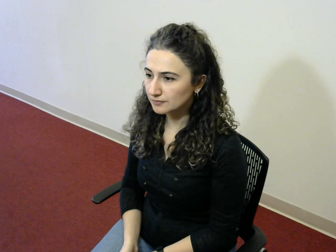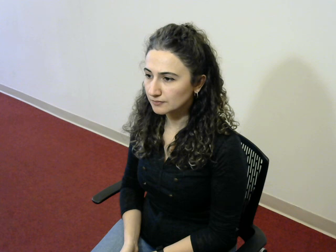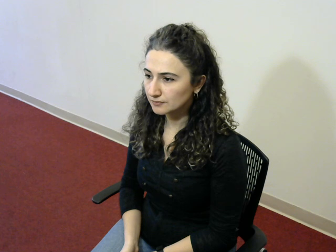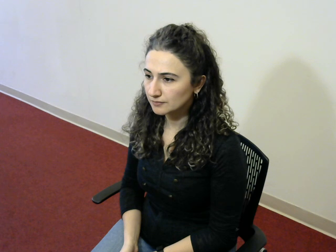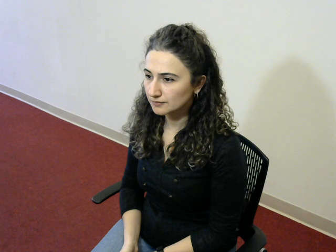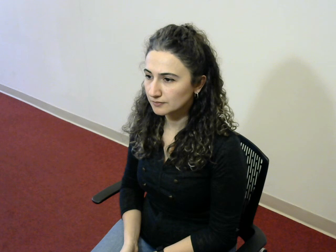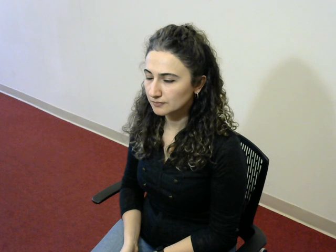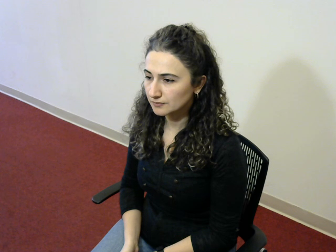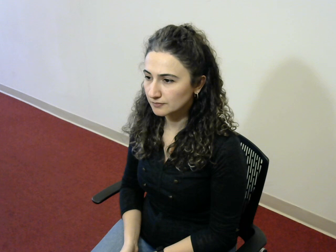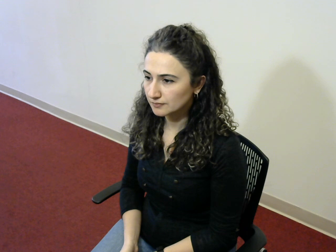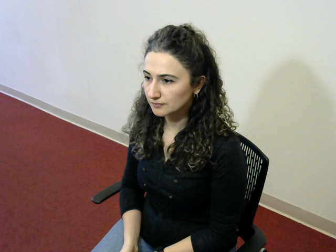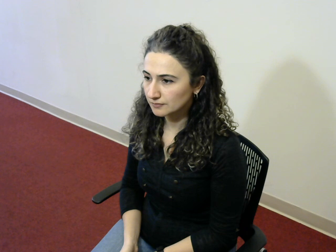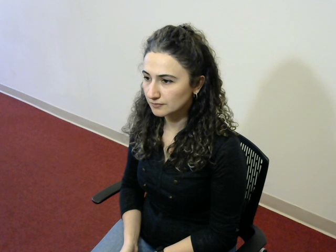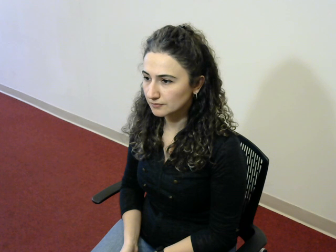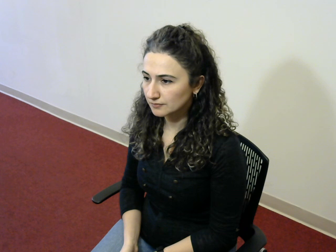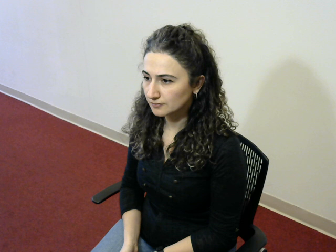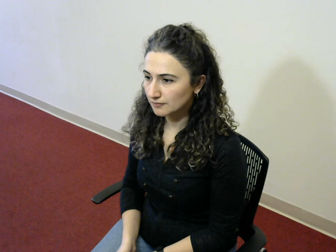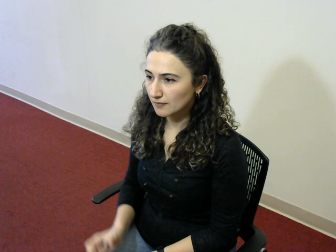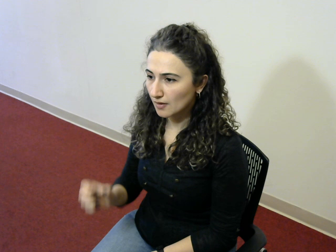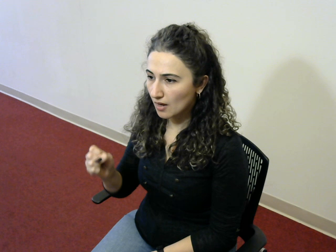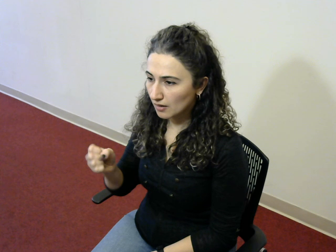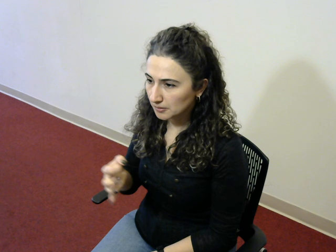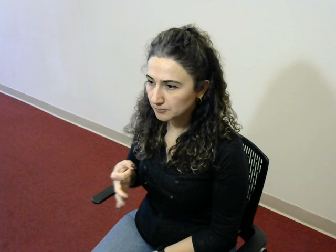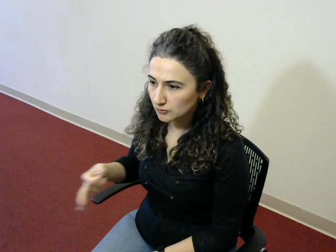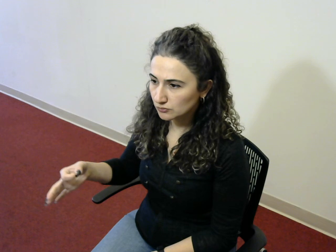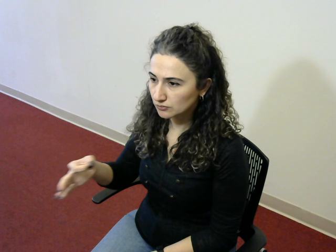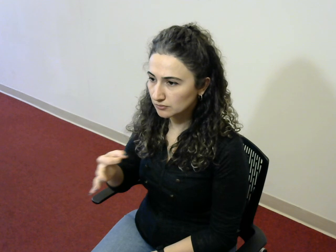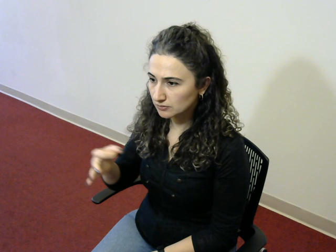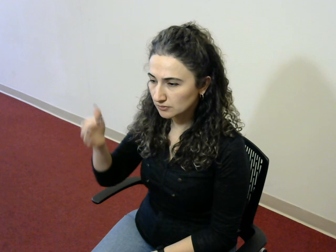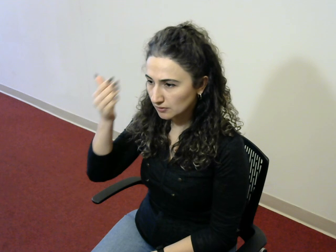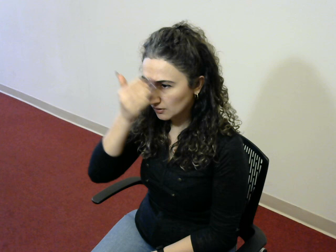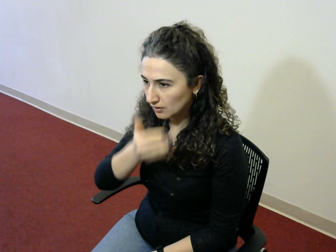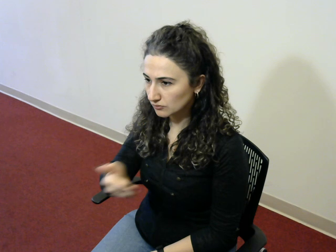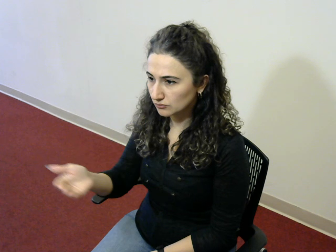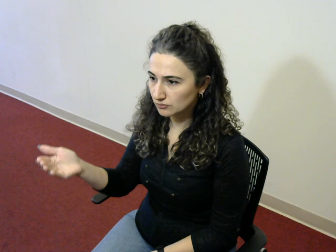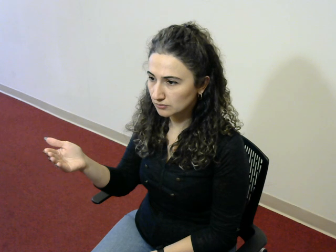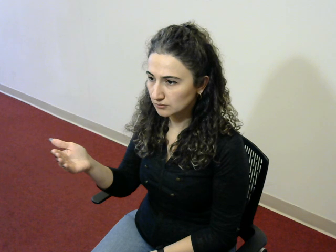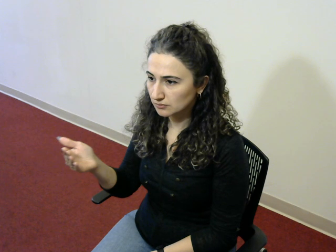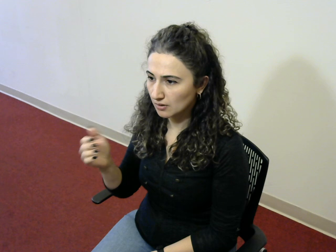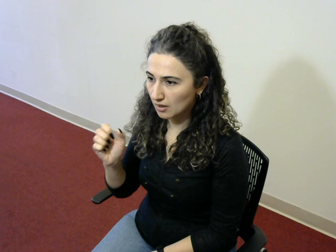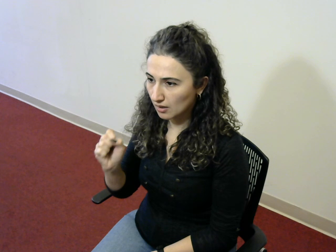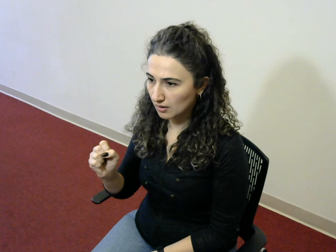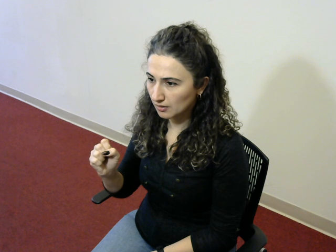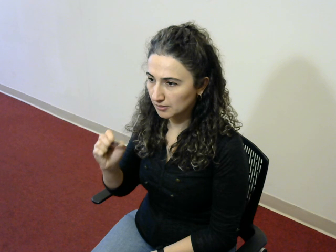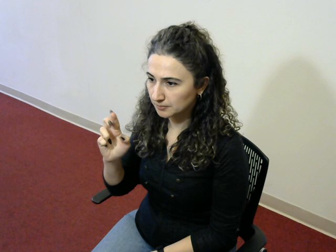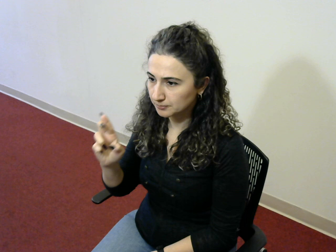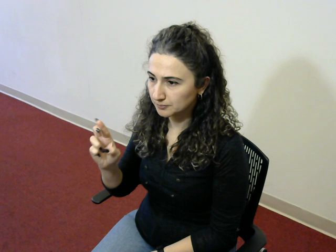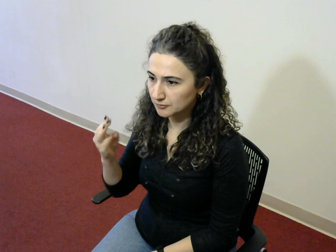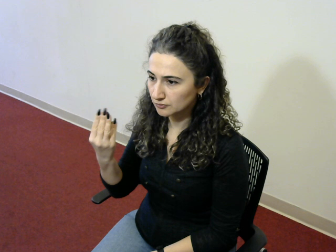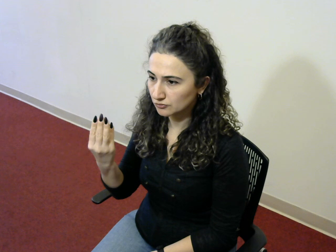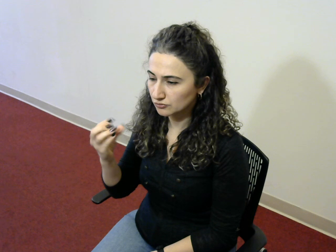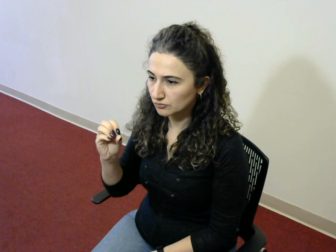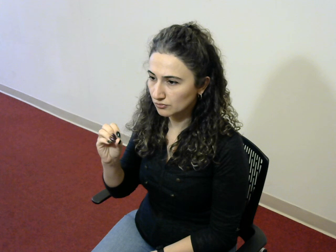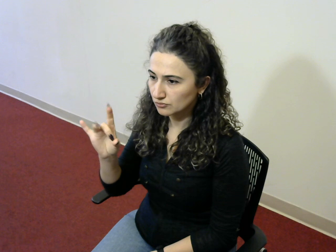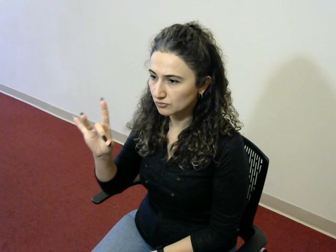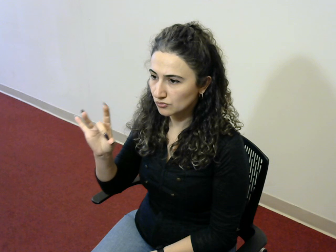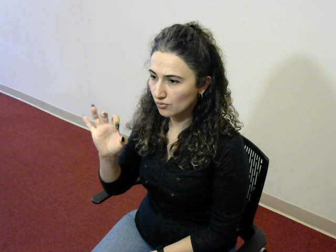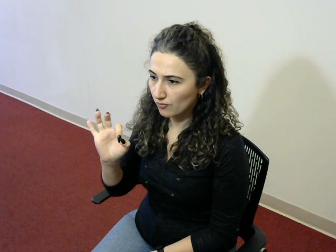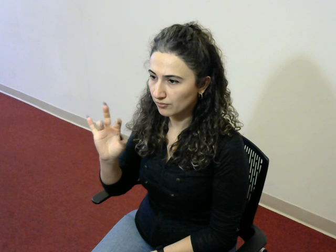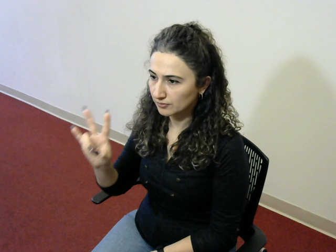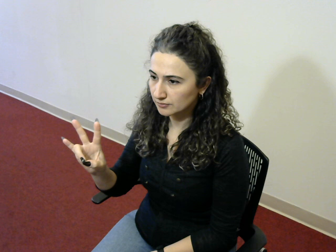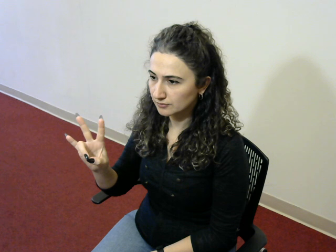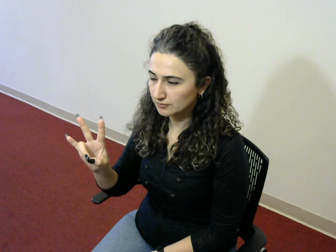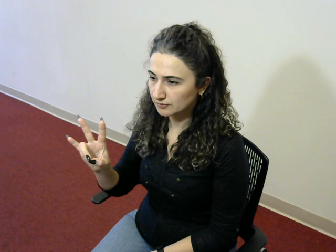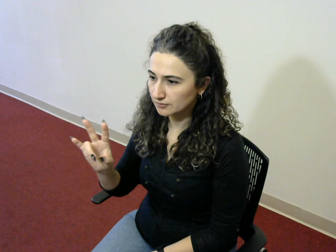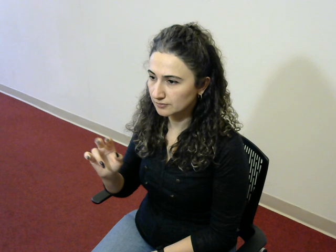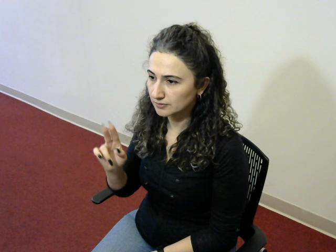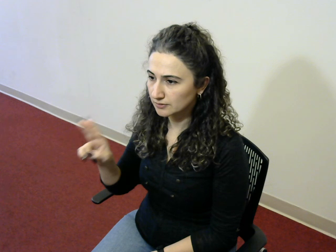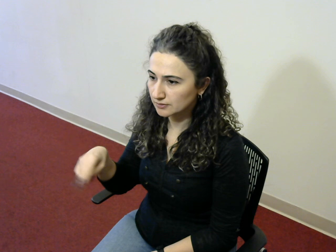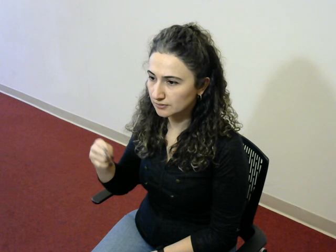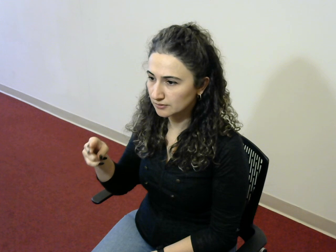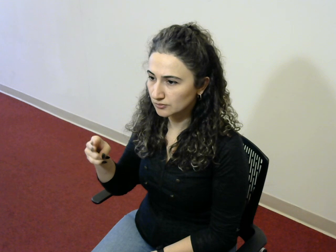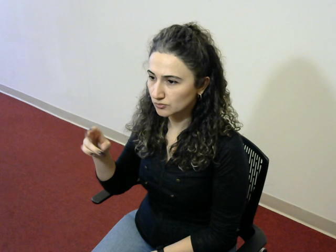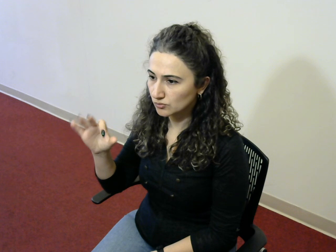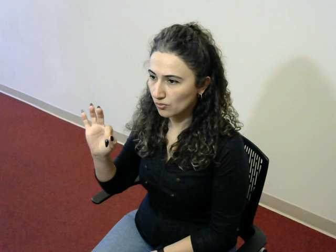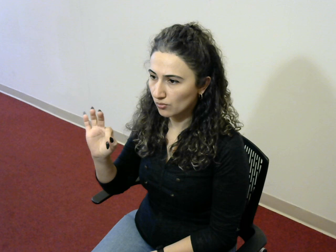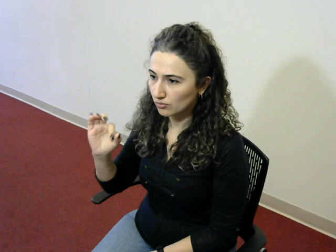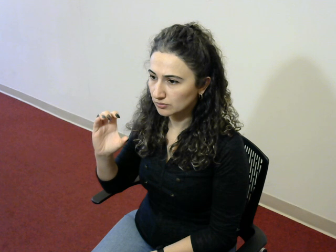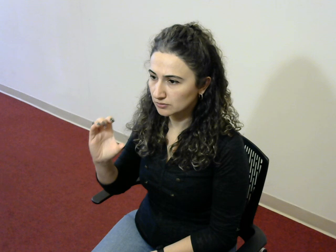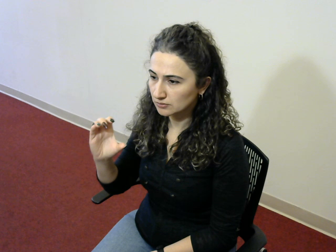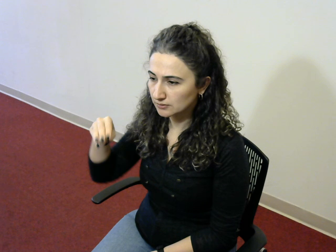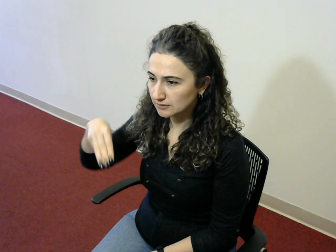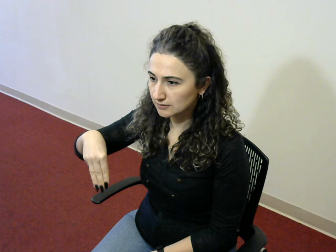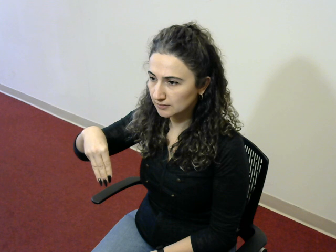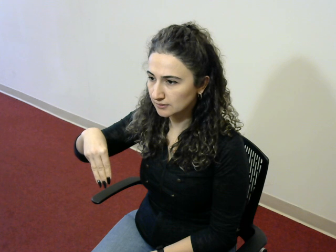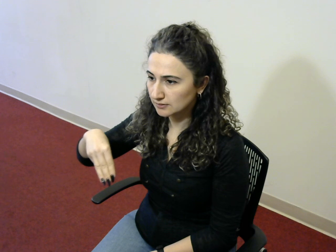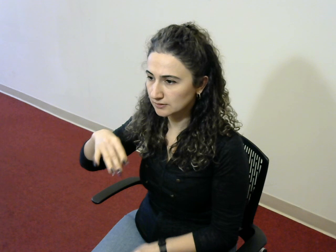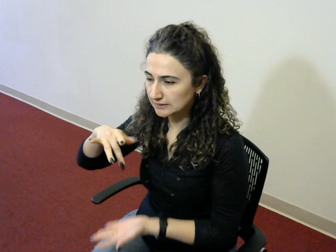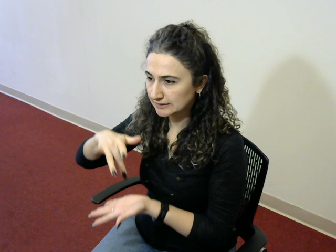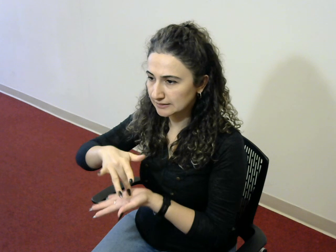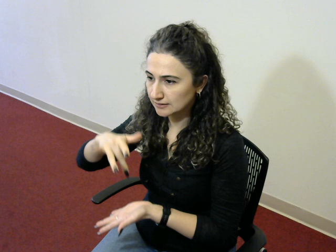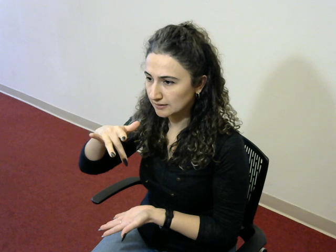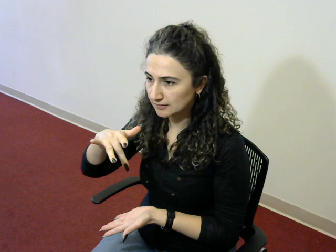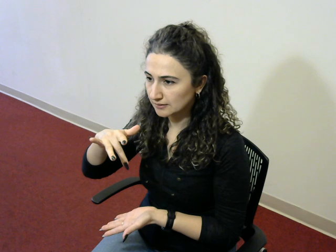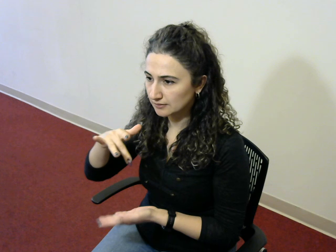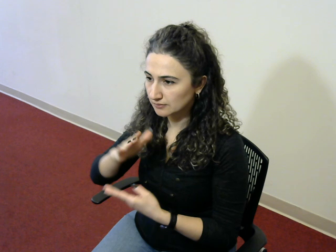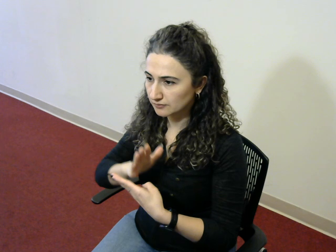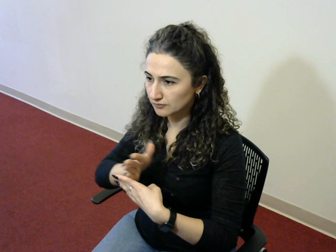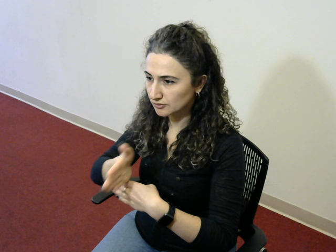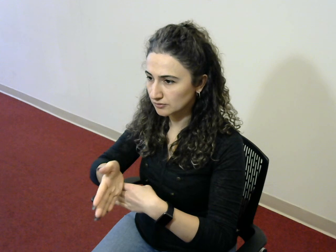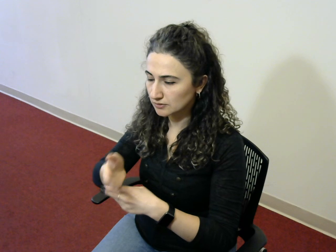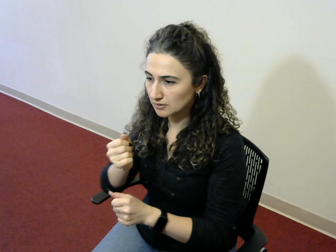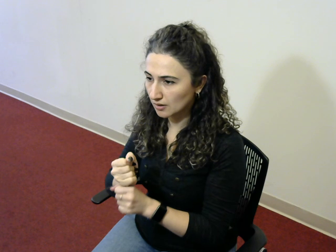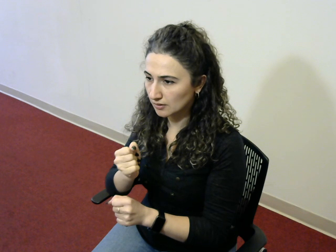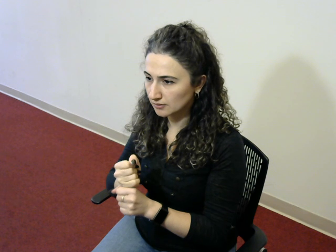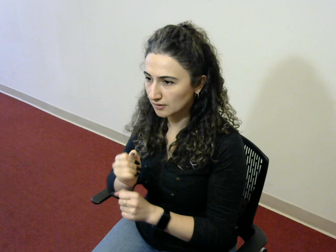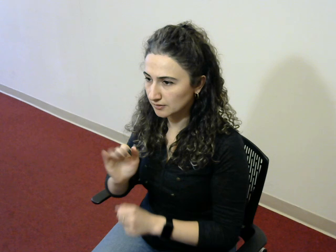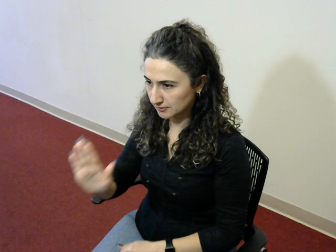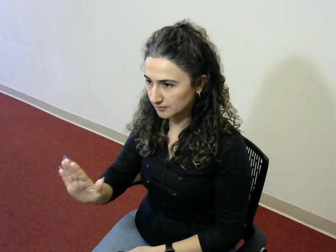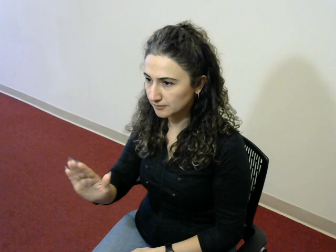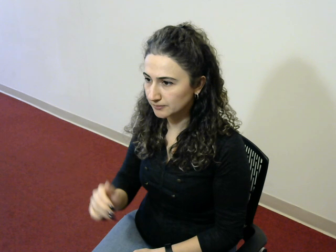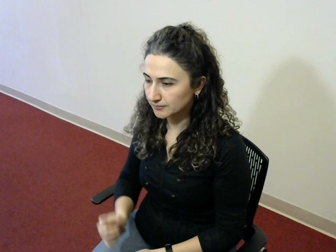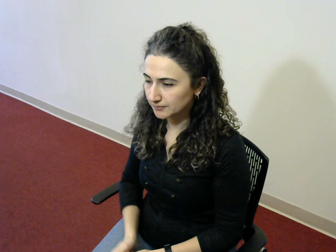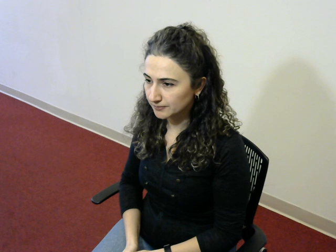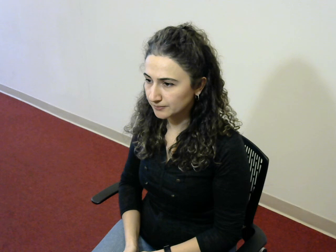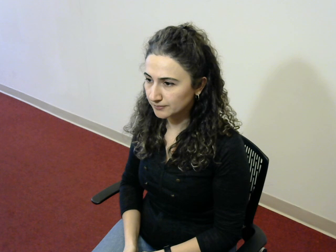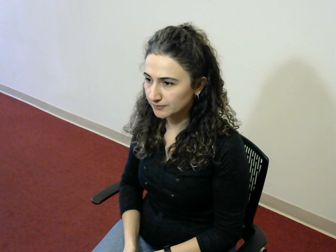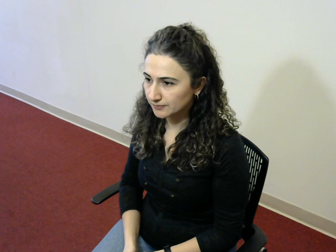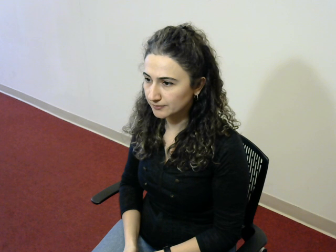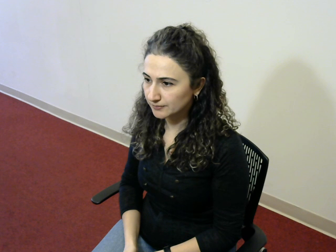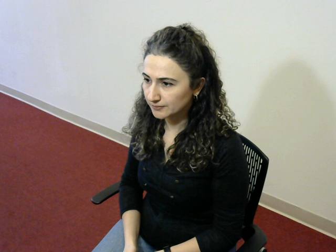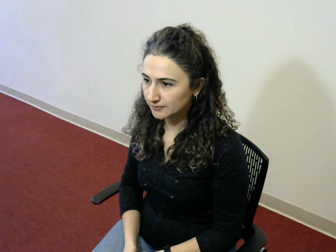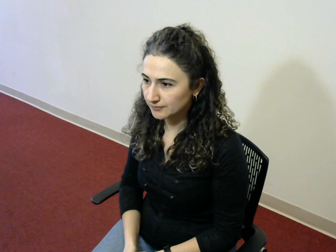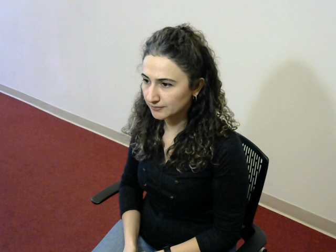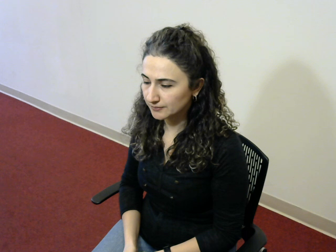Abşeron rayon sakinləri isə Abşeron DOST Mərkəzinə müraciət etməlidir